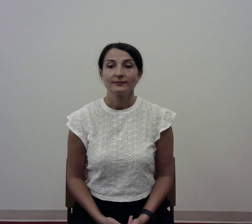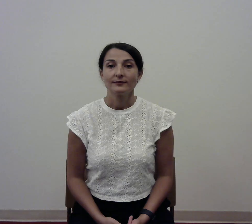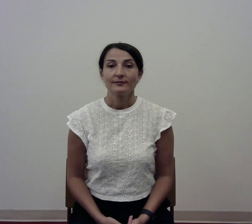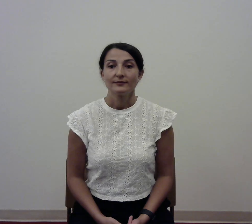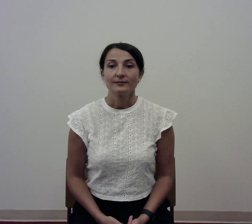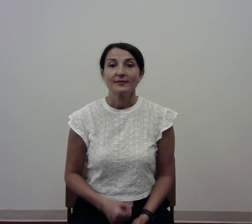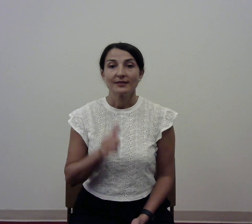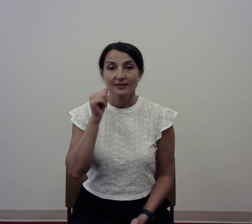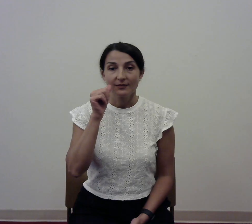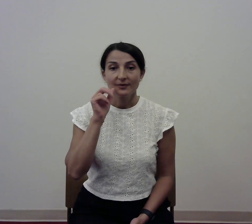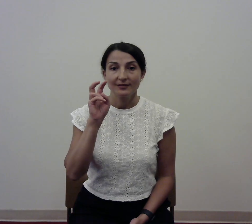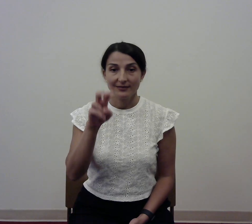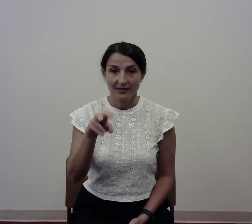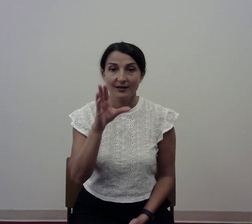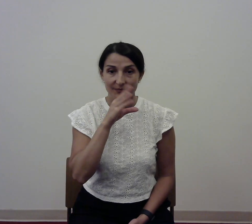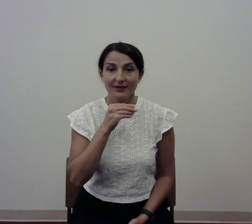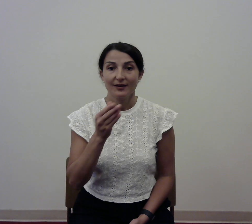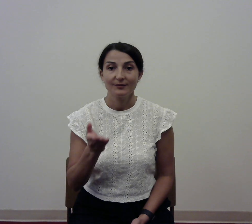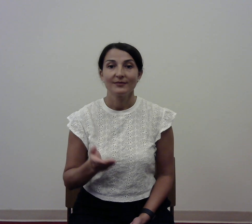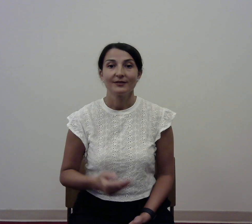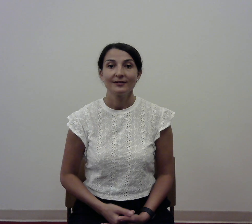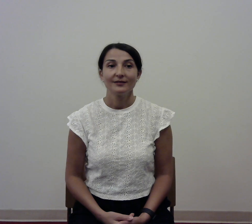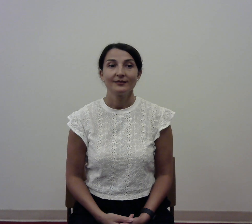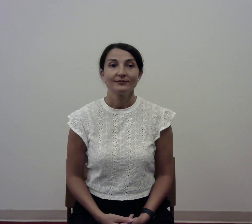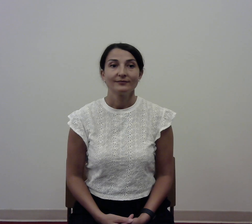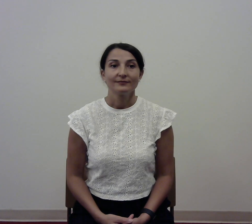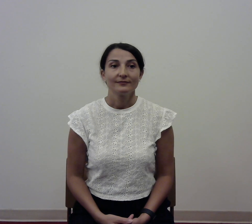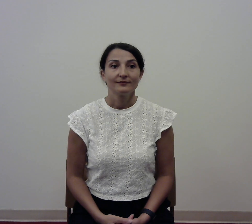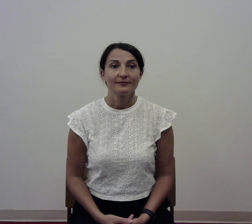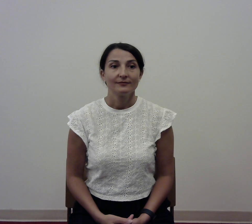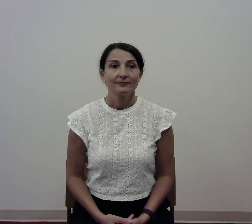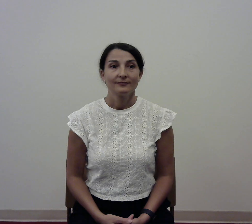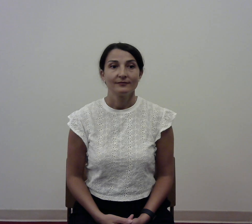Sabah gələ bilərəmmi?